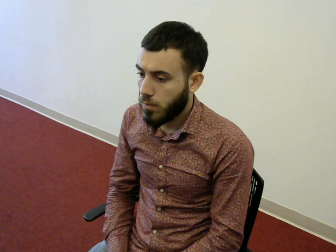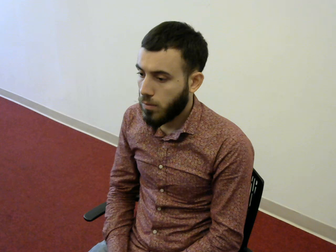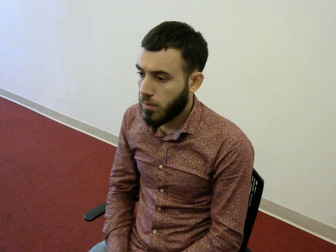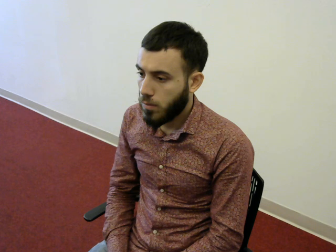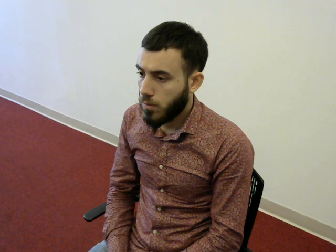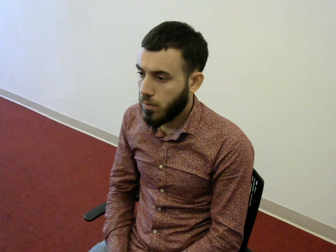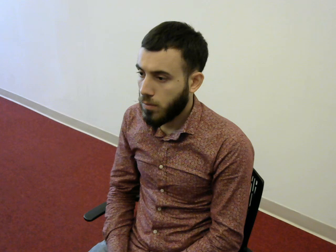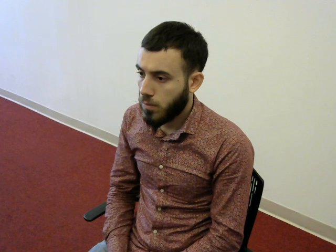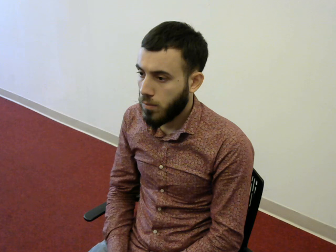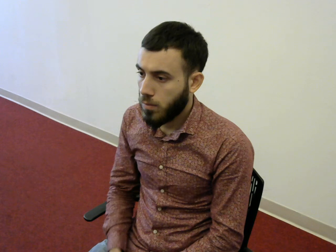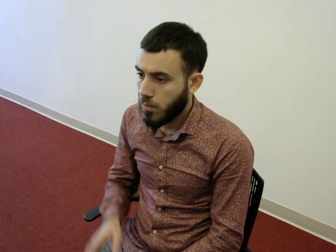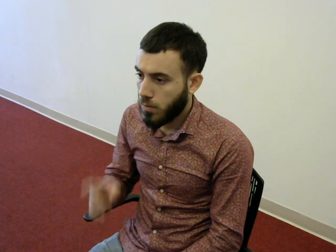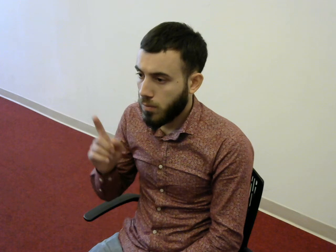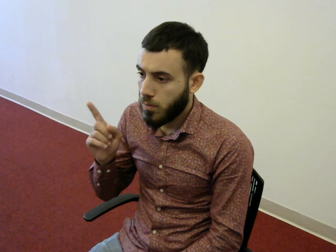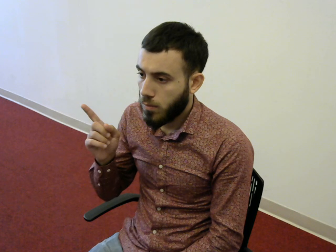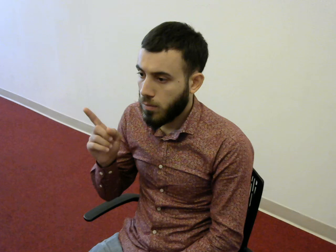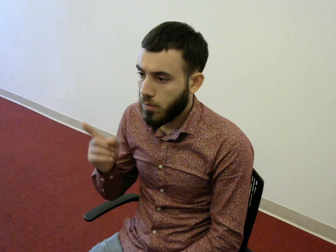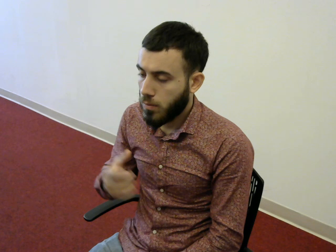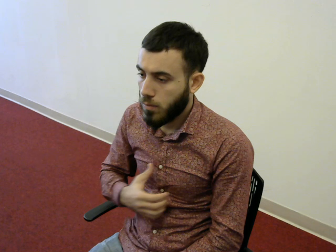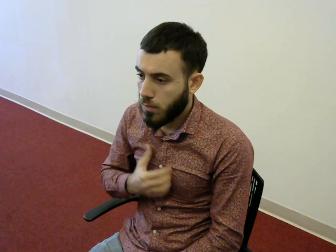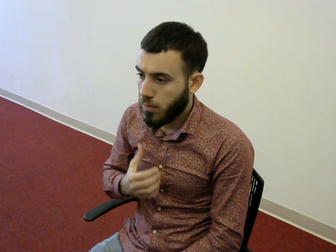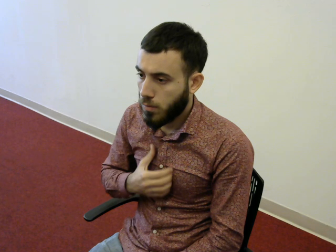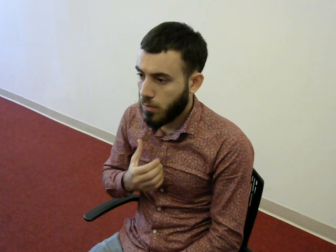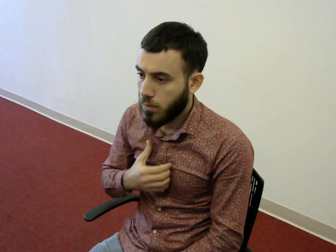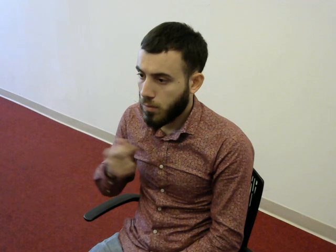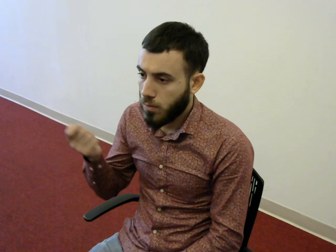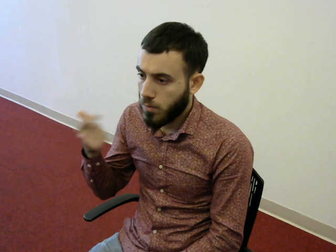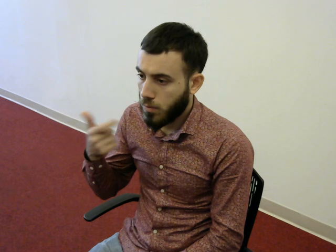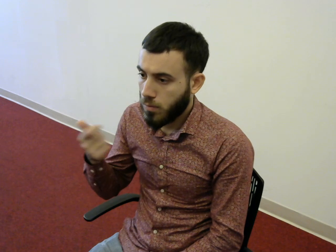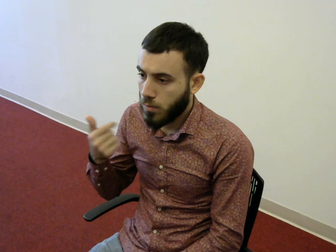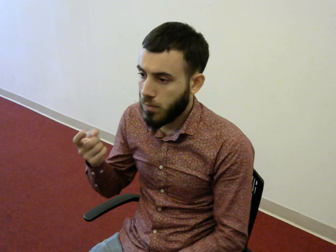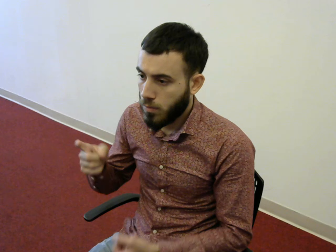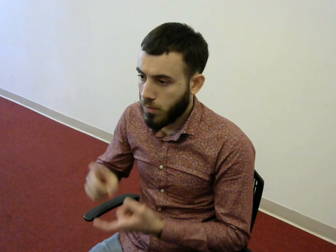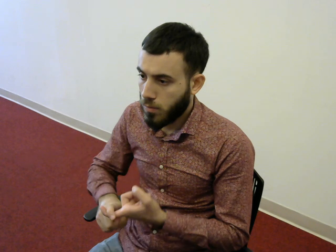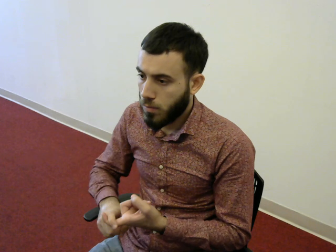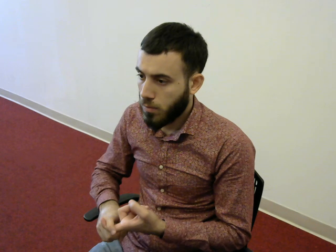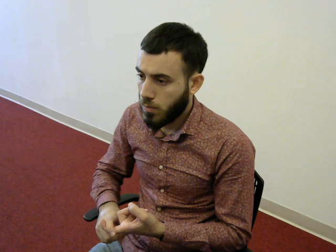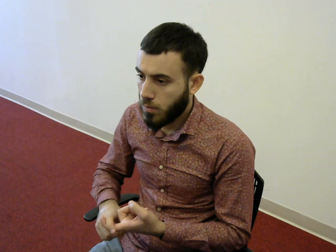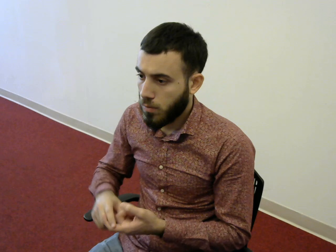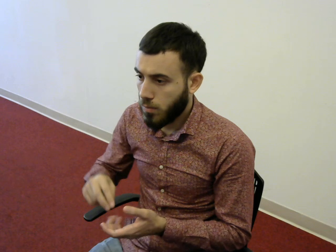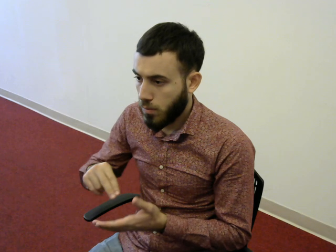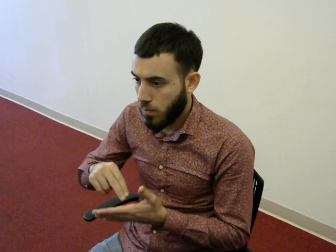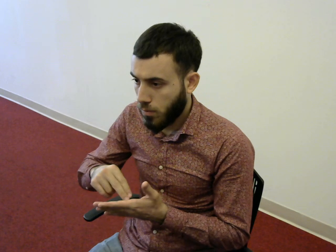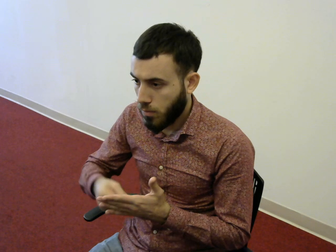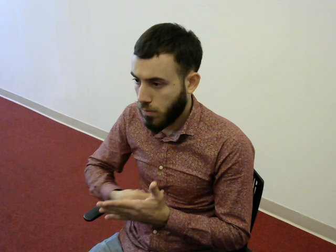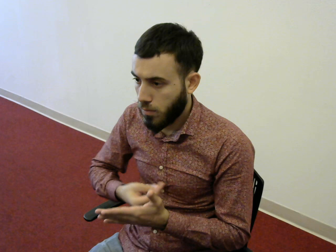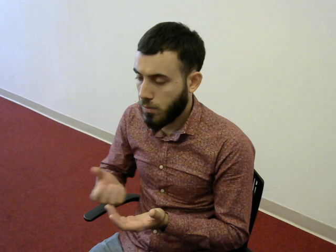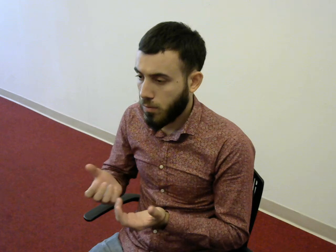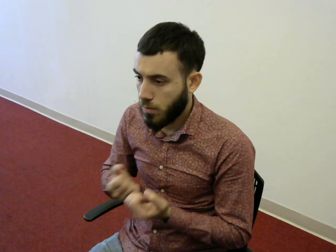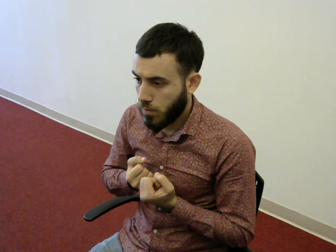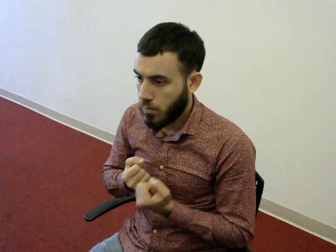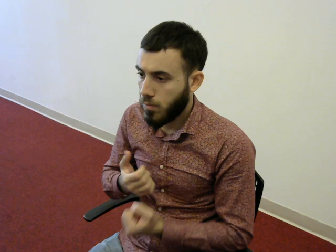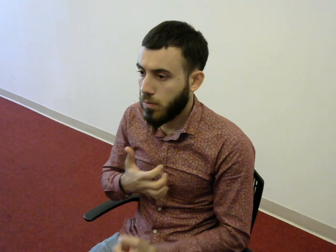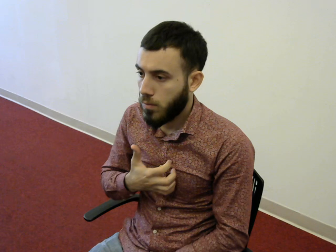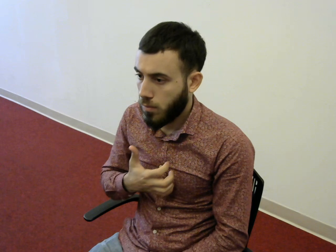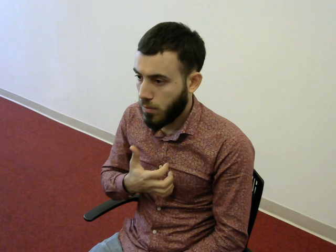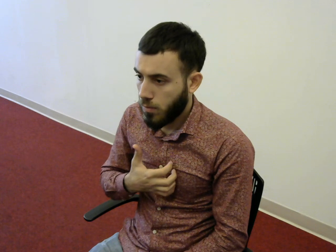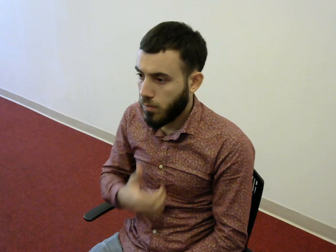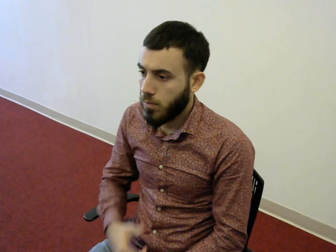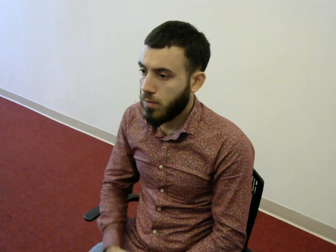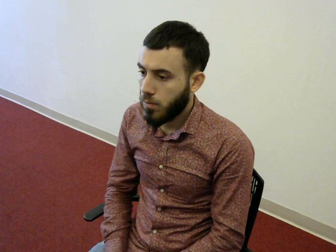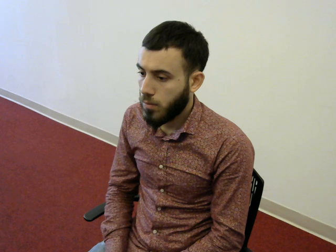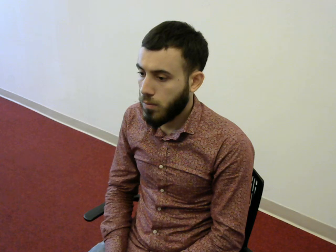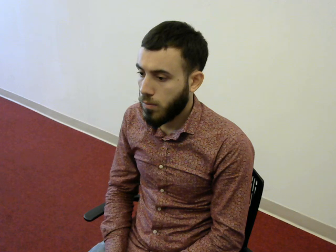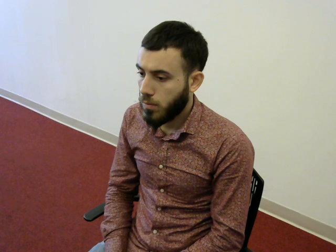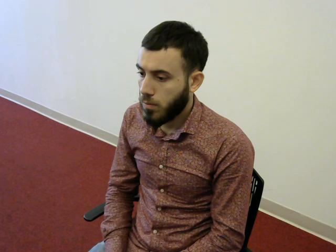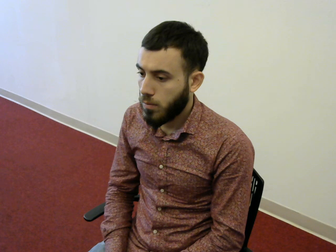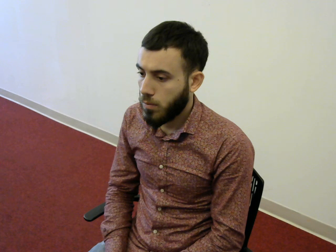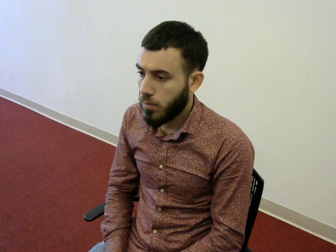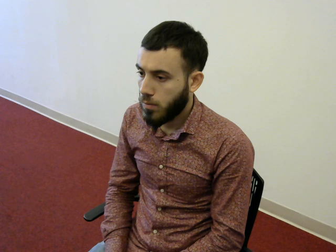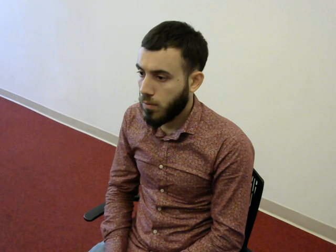O sosial müavinət ilə bağlı arayış almaq istəyir